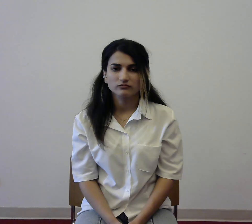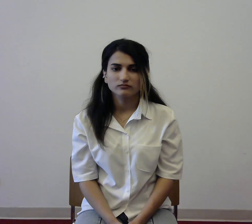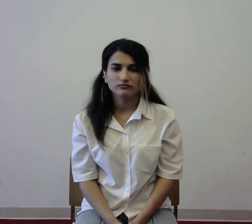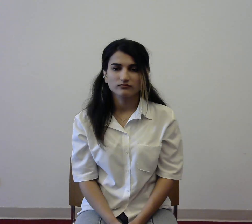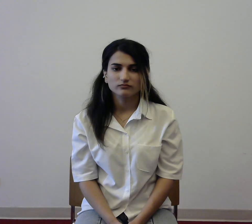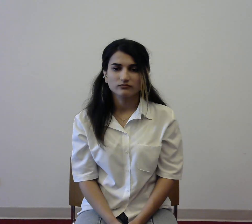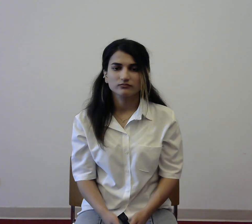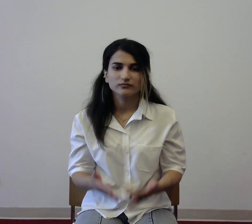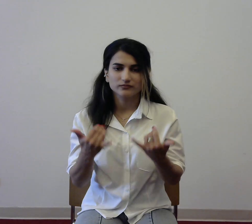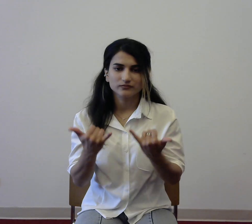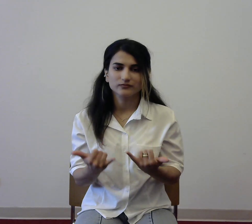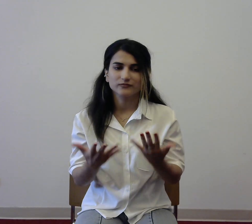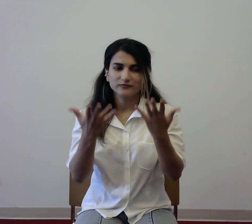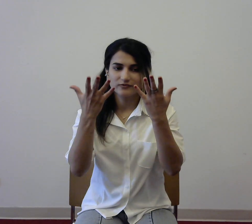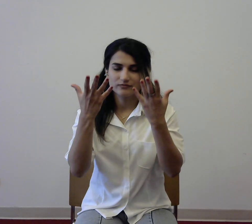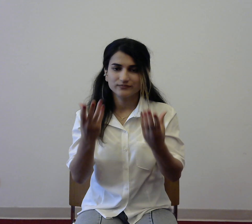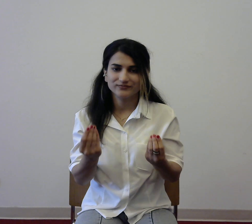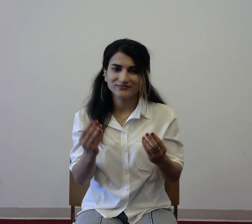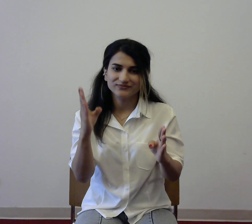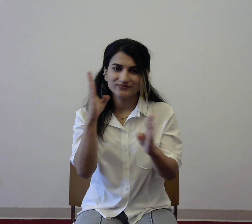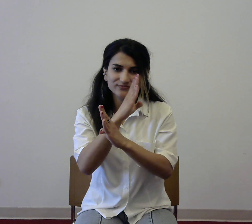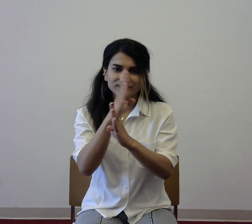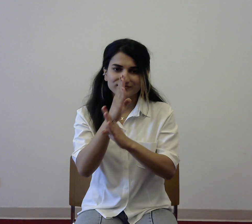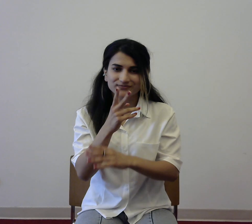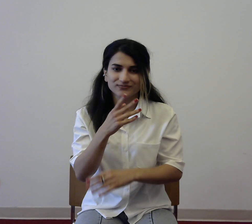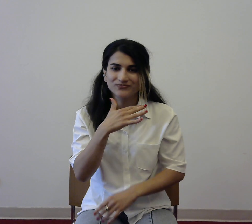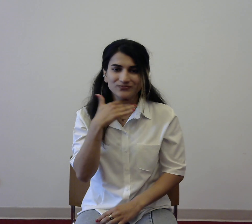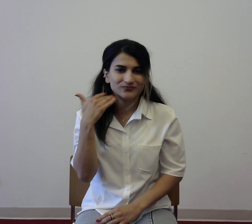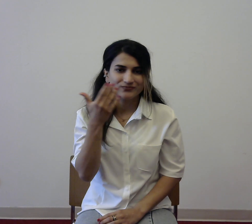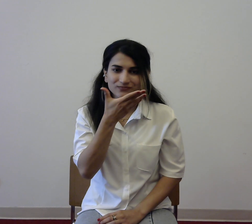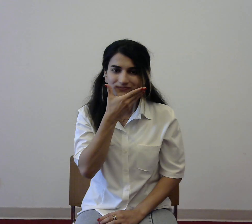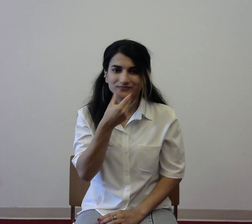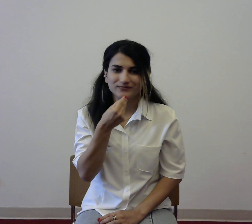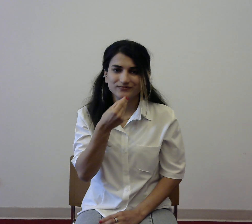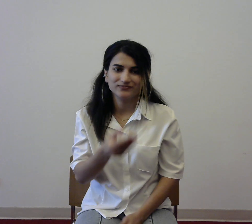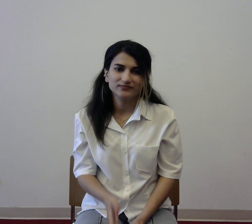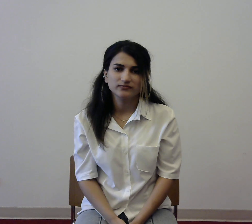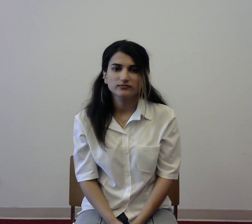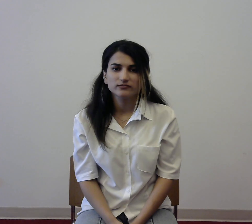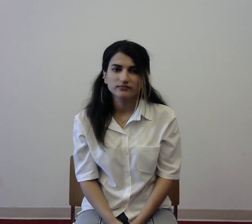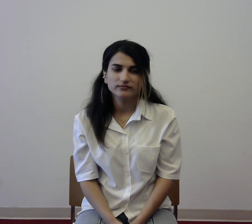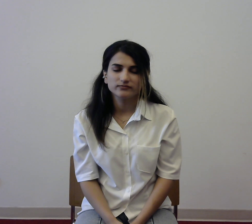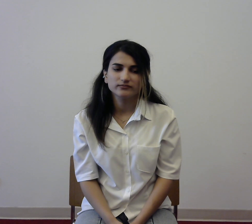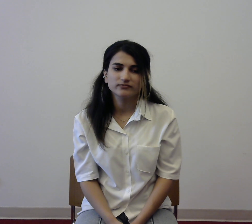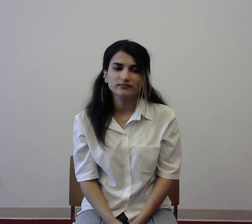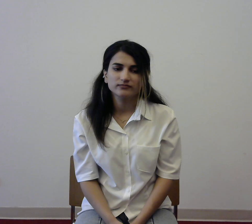Bu gün hava çox gözəldir